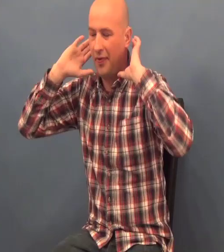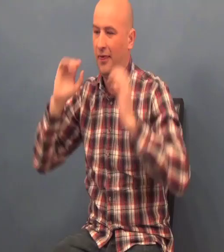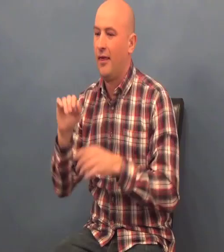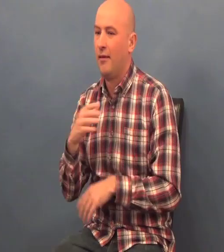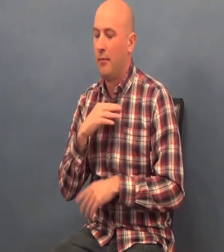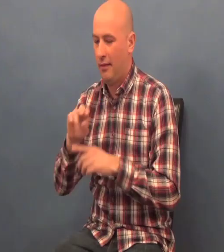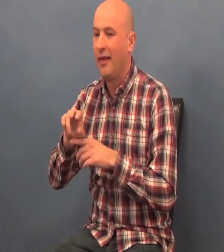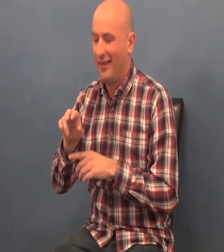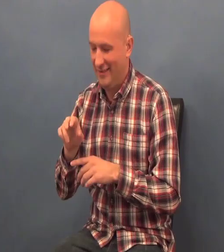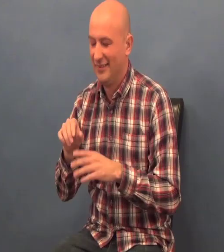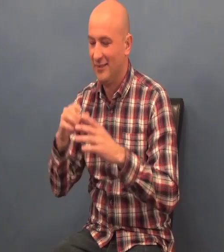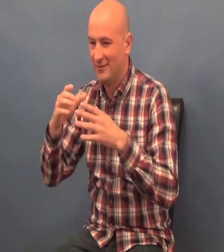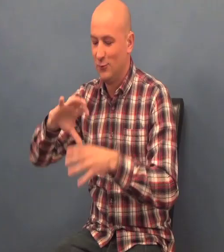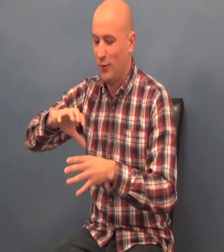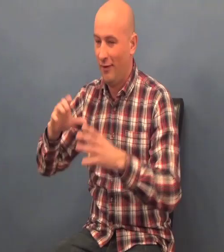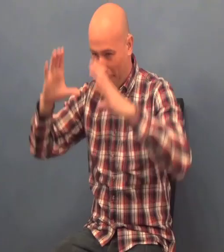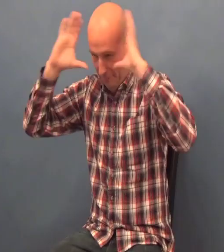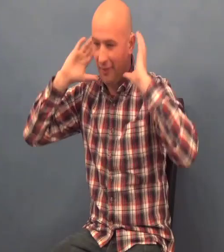Pies ma głowę w słoiku.